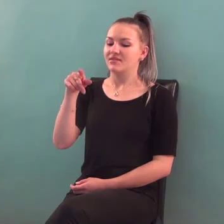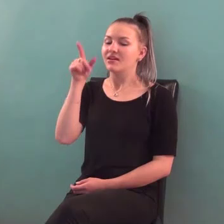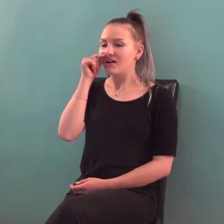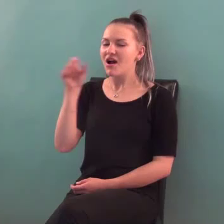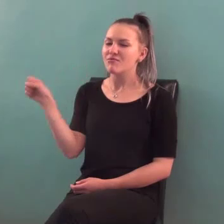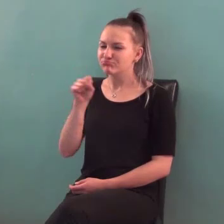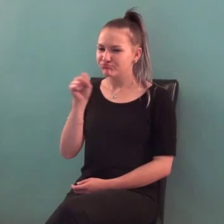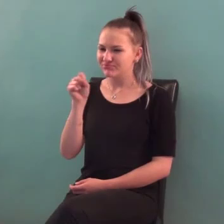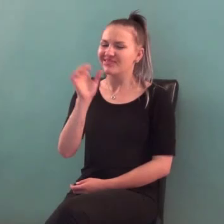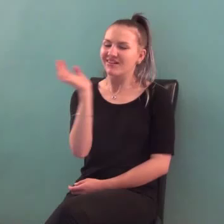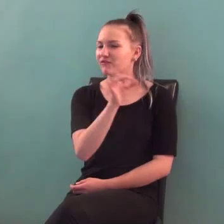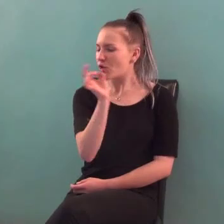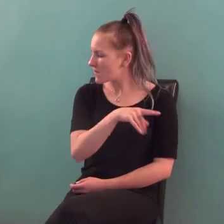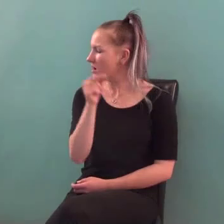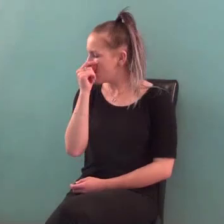Ktoś śpi, budzi go budzik, ale ma go w dupie.